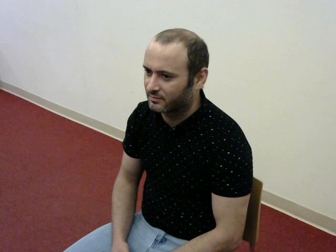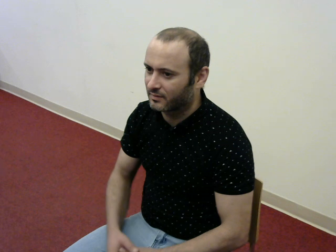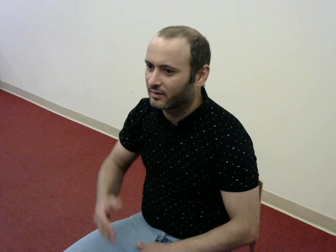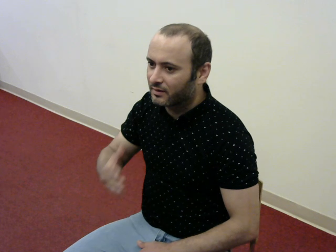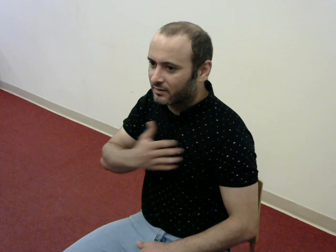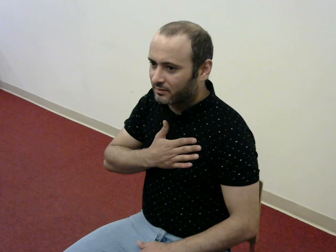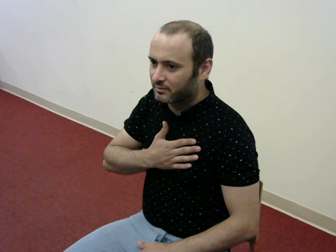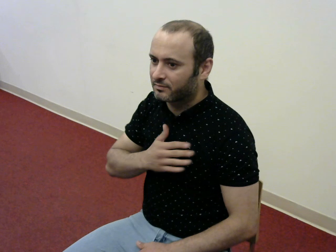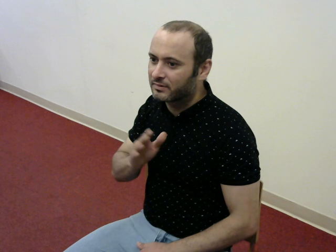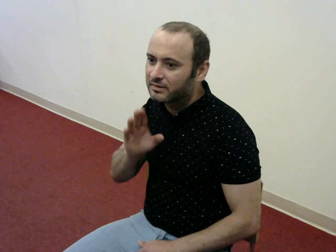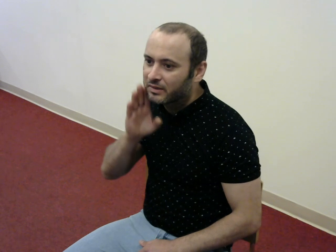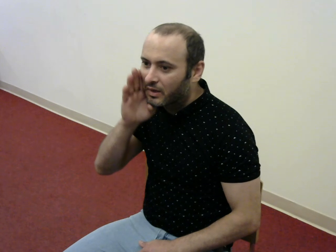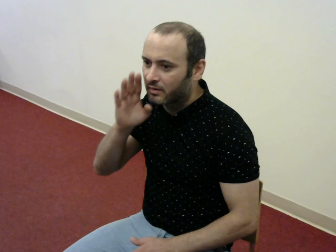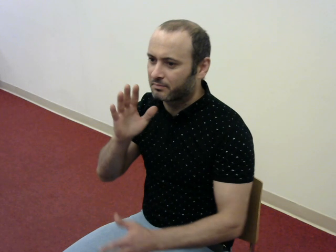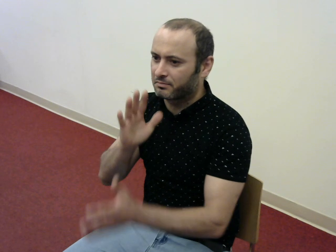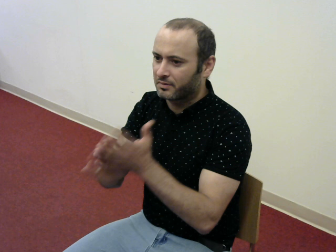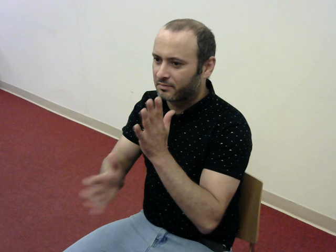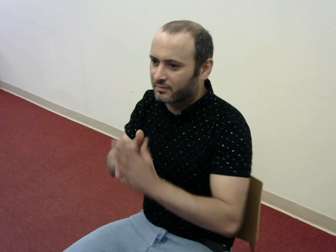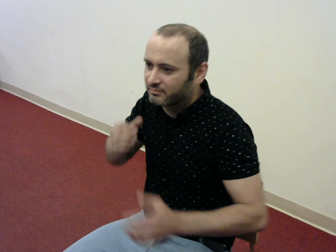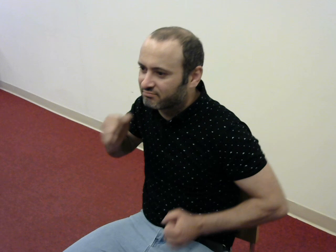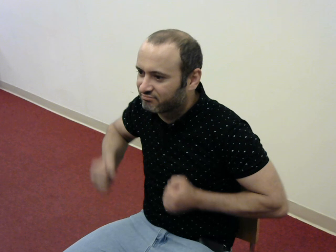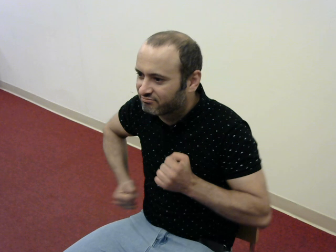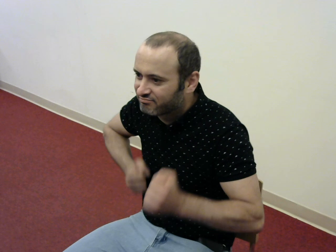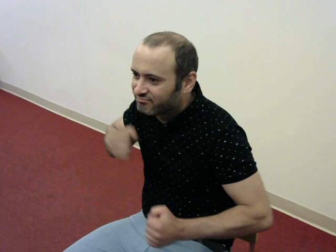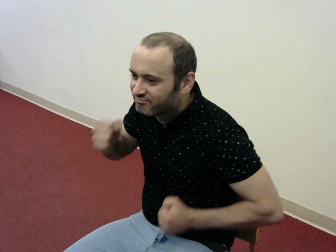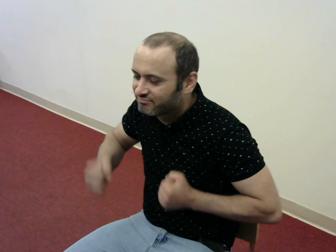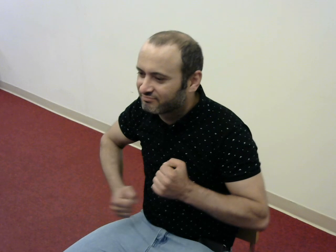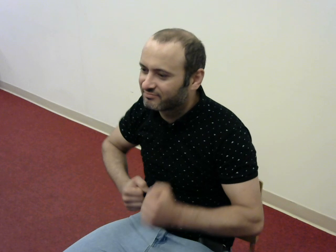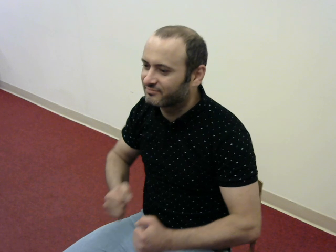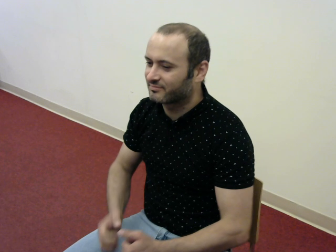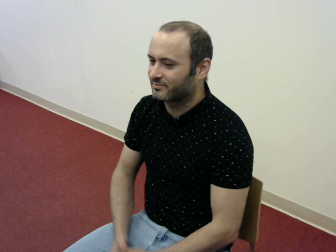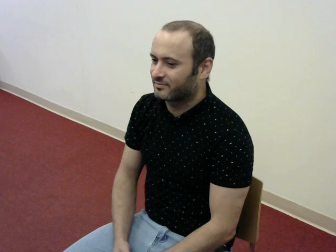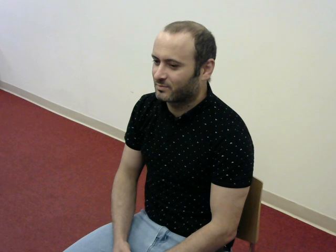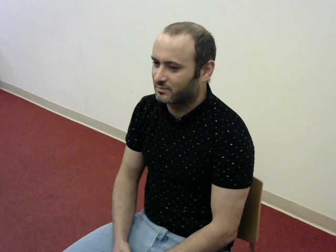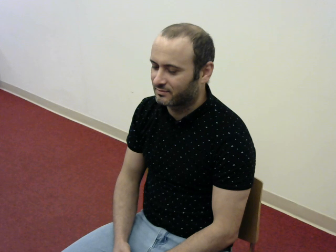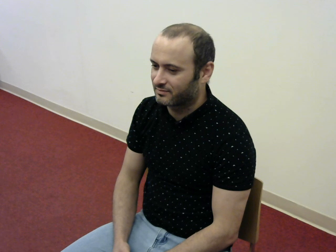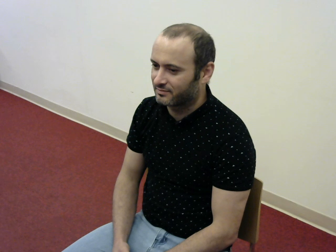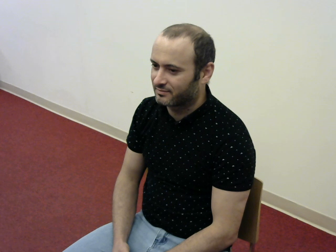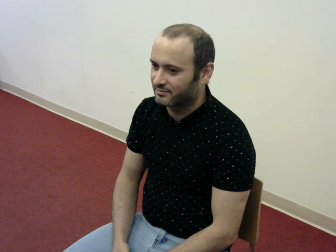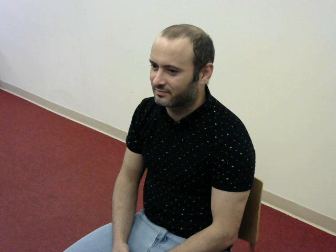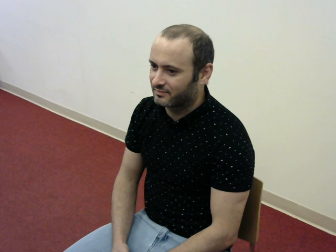Mən səhərlər bulvarda qaçıram